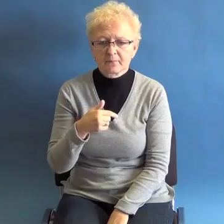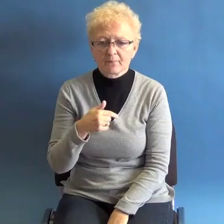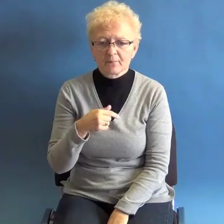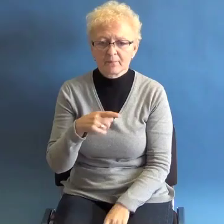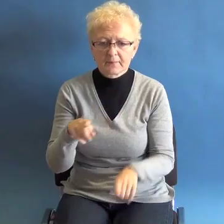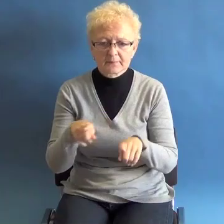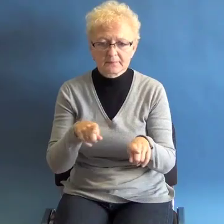Znak.